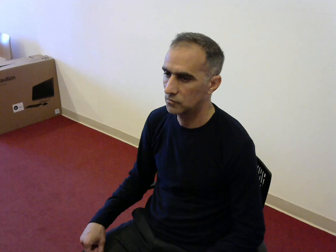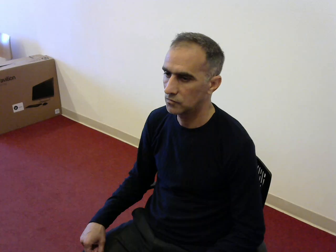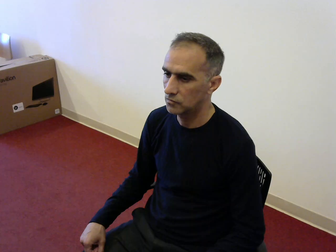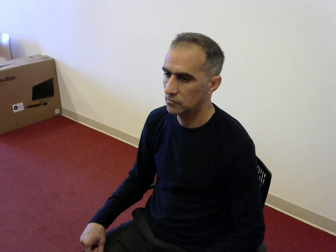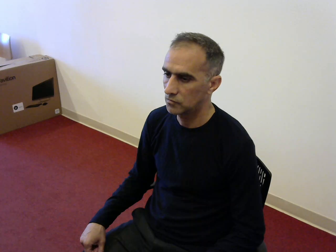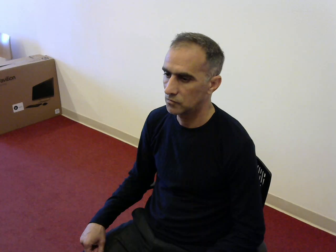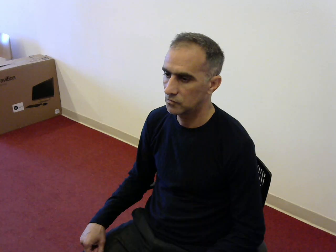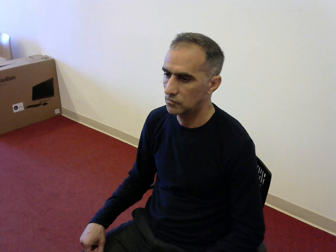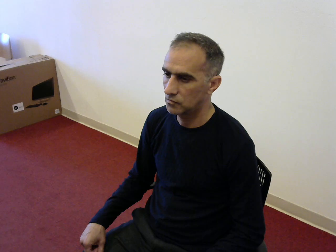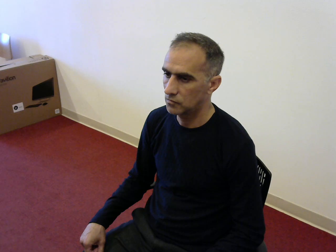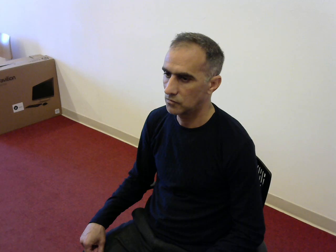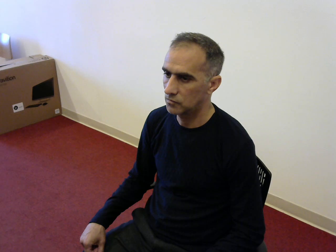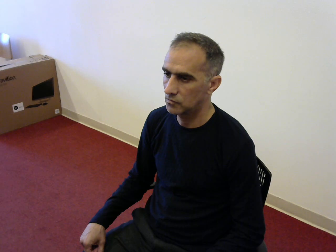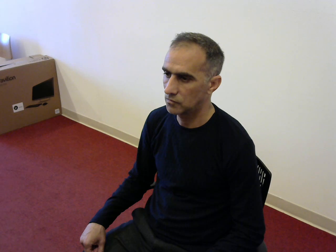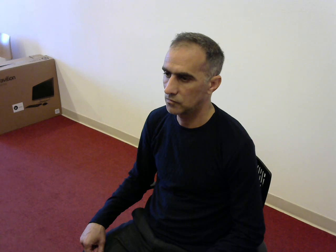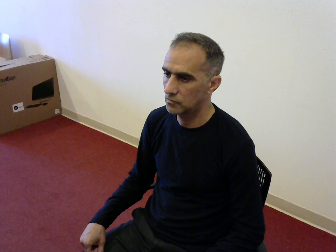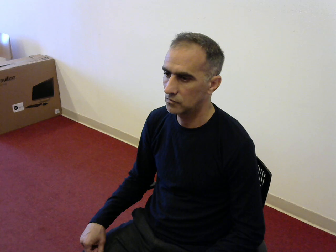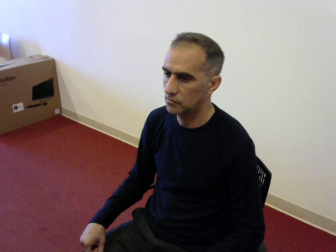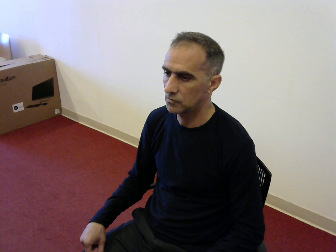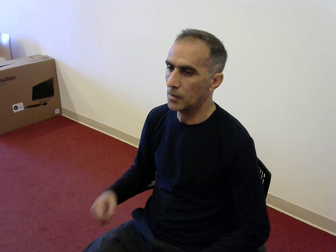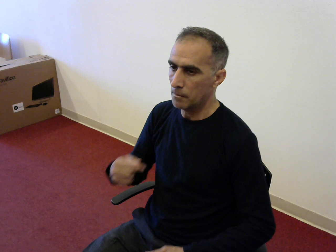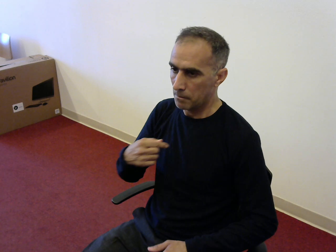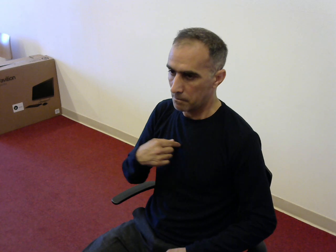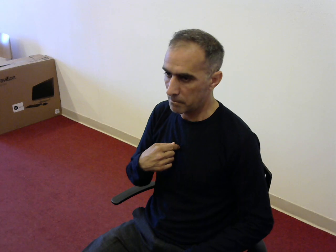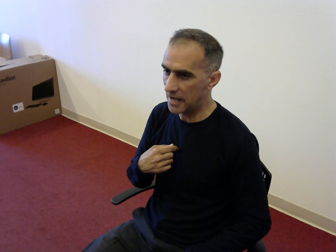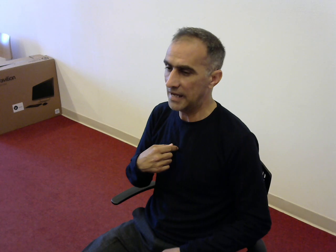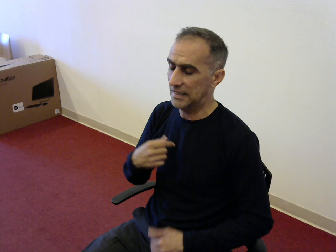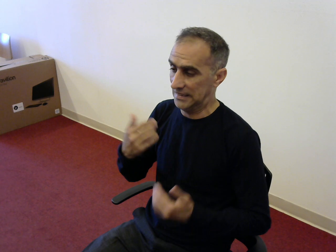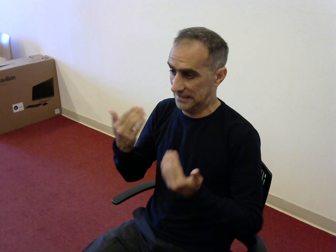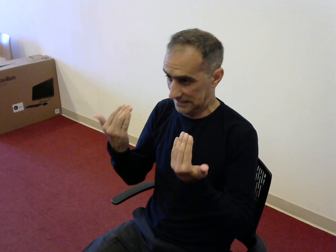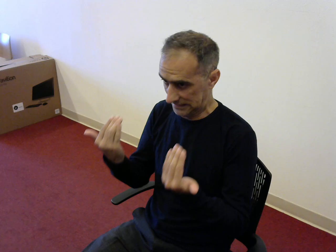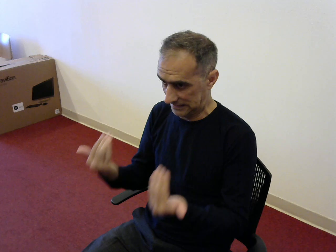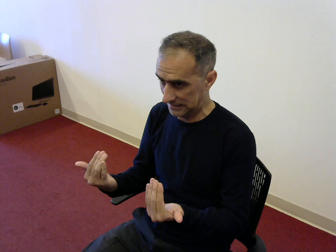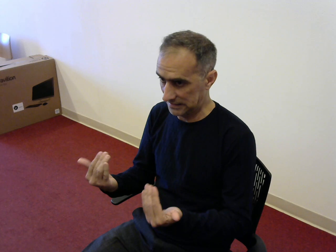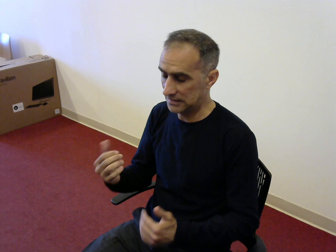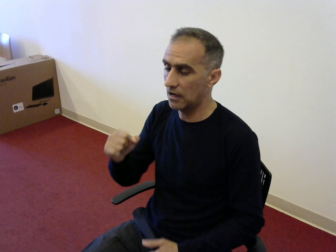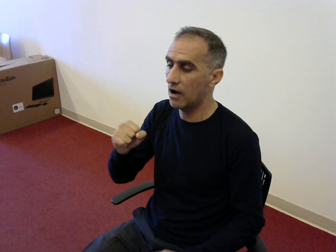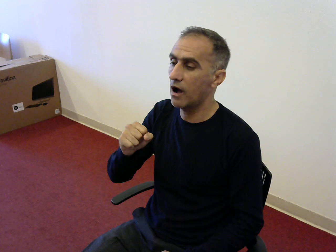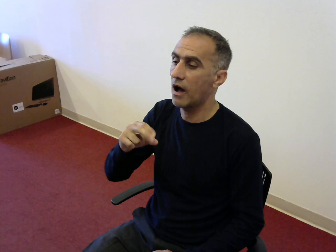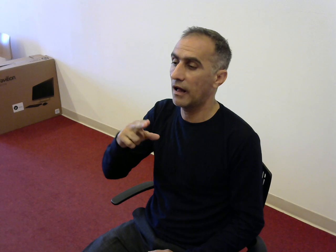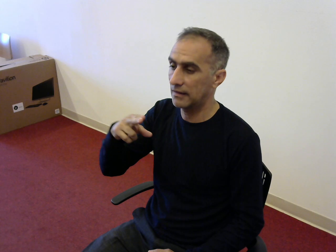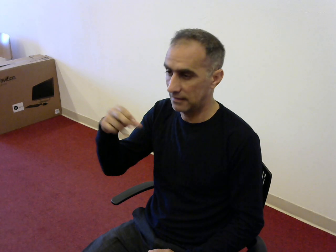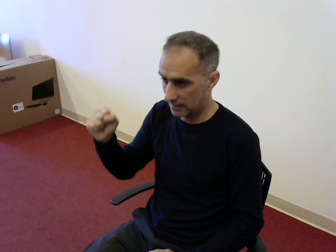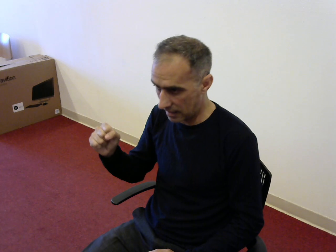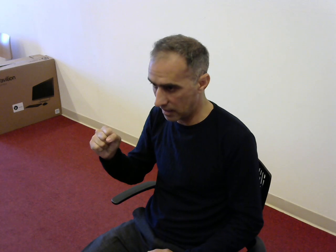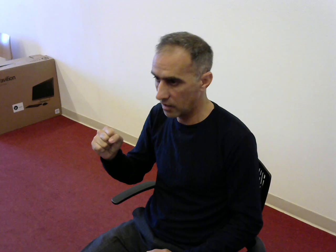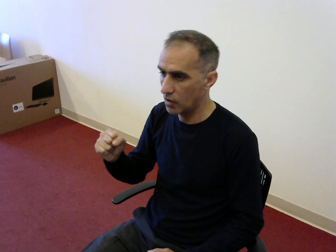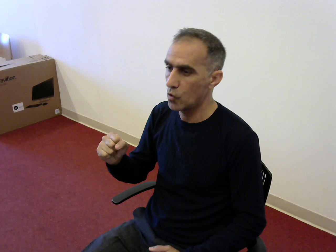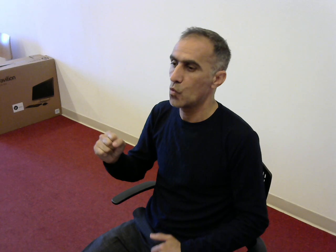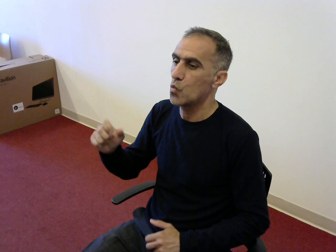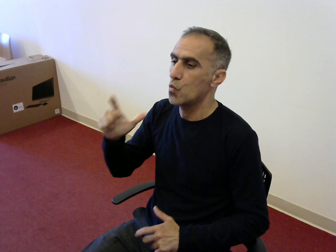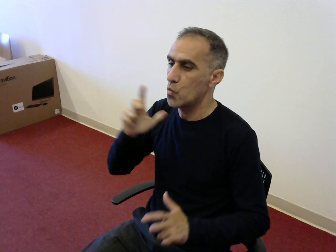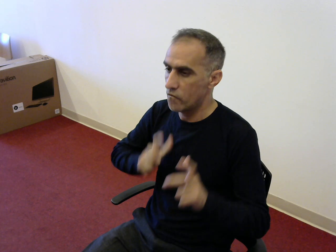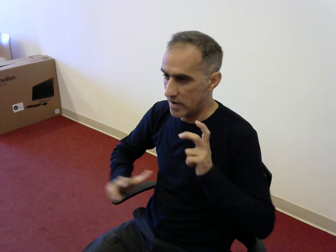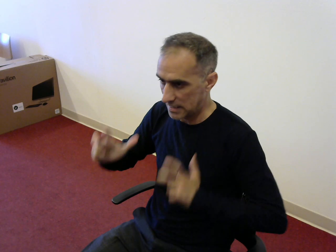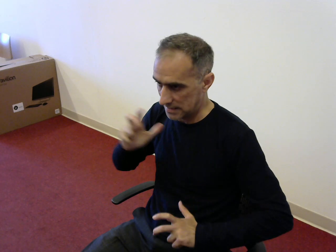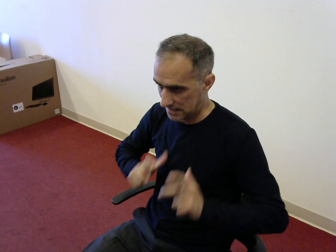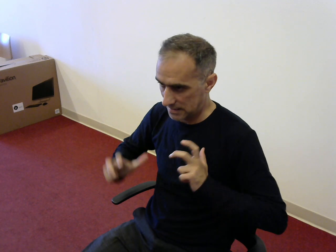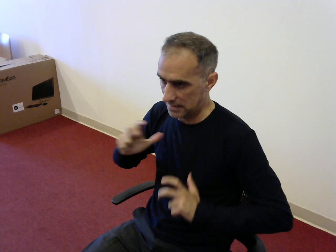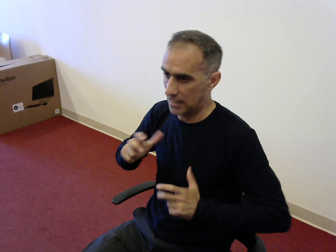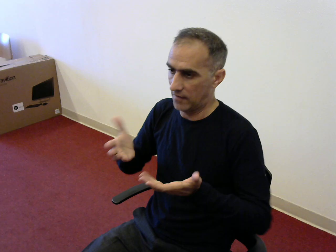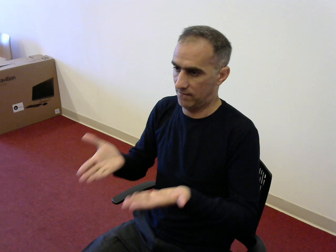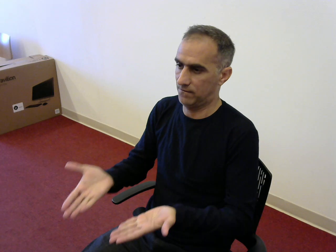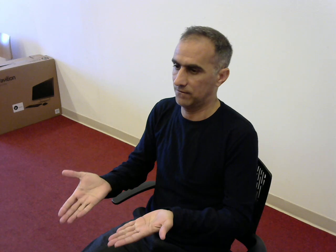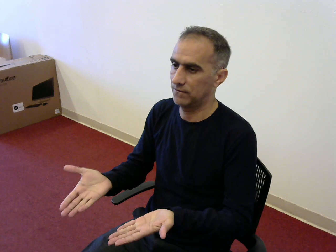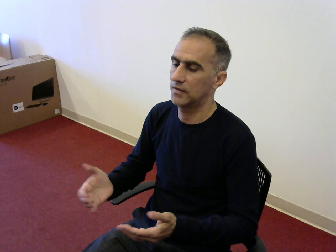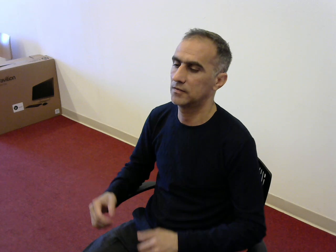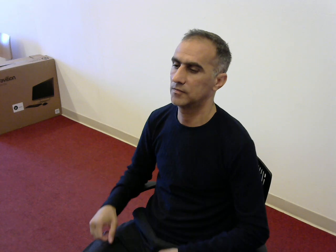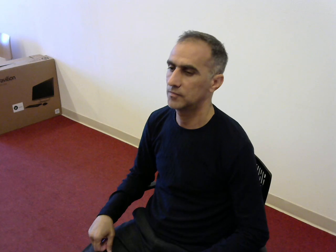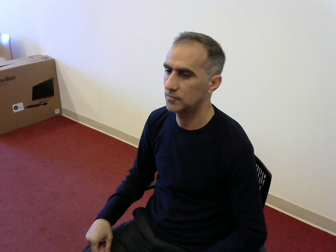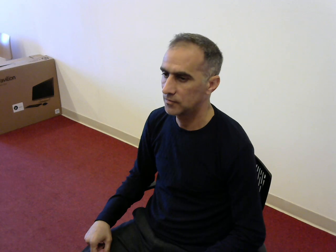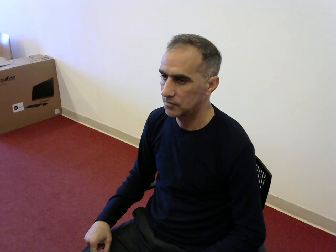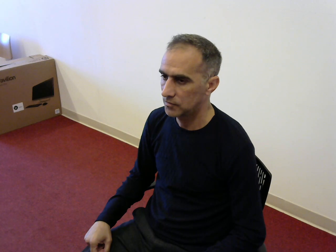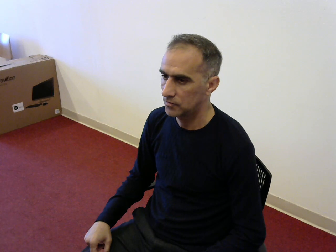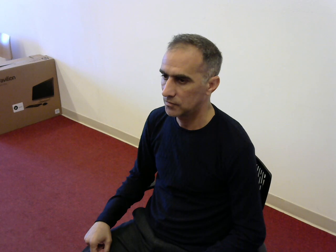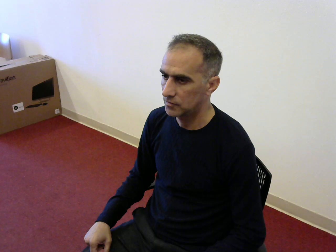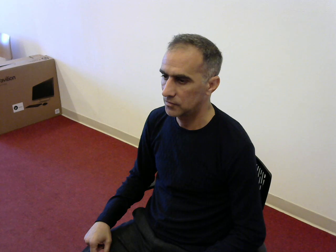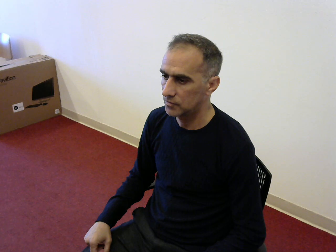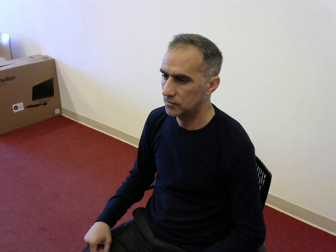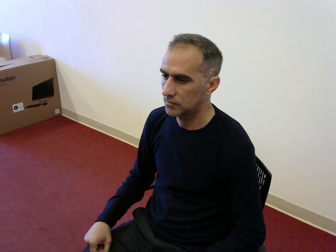Mən indi ADA universitetindəyəm